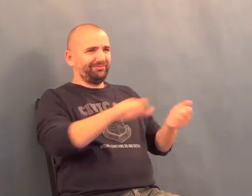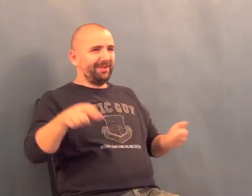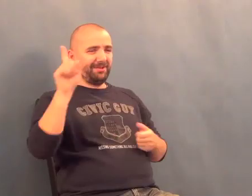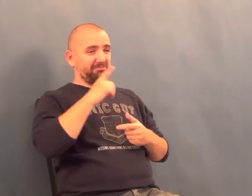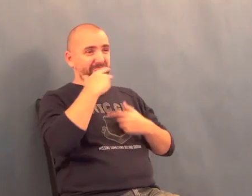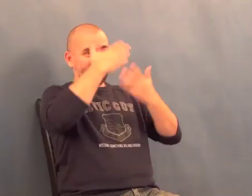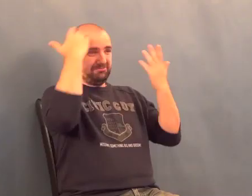A chłopak mówi, że nic nie wiedział.